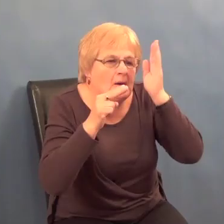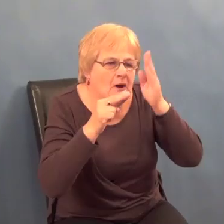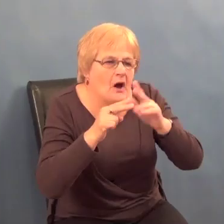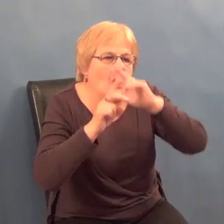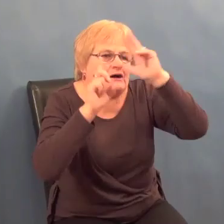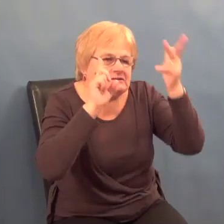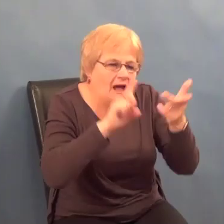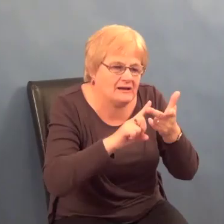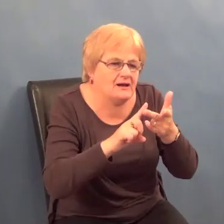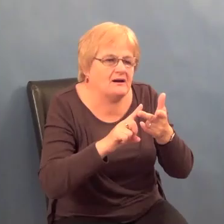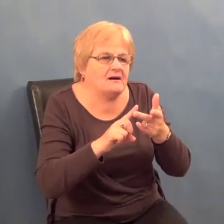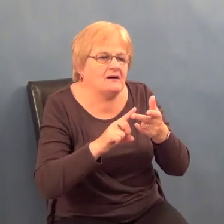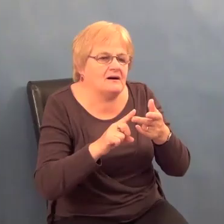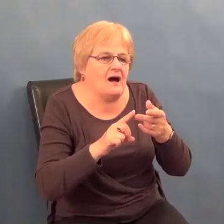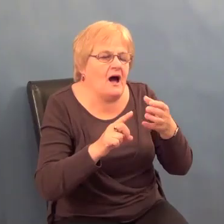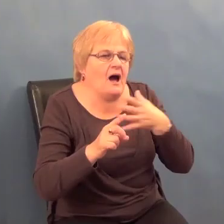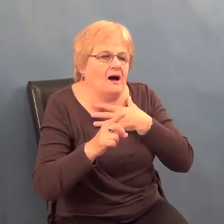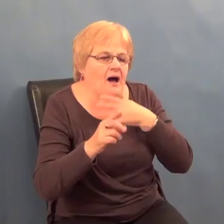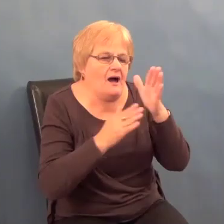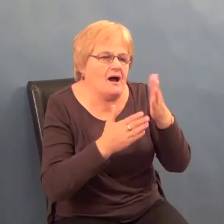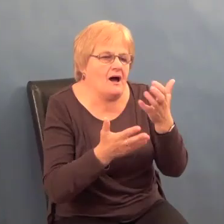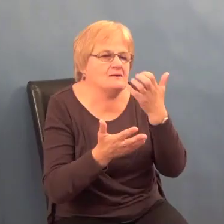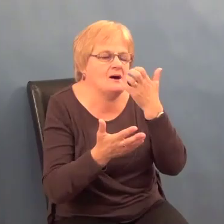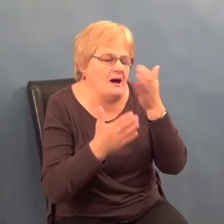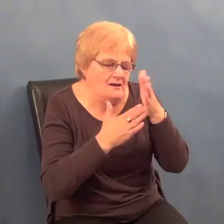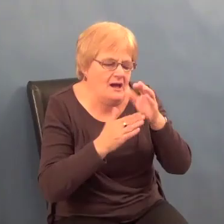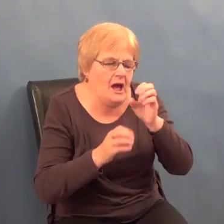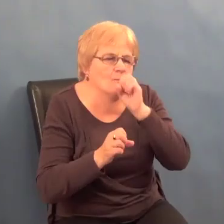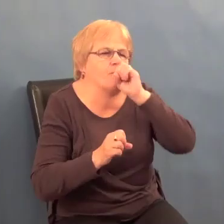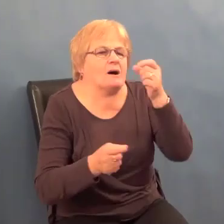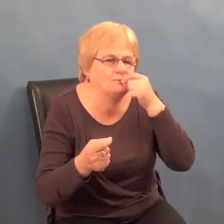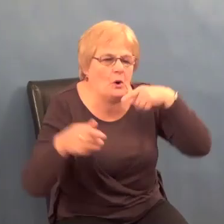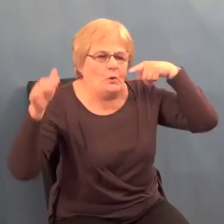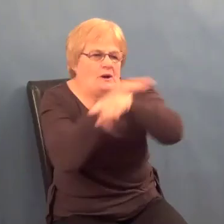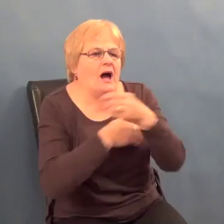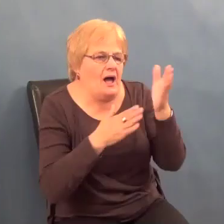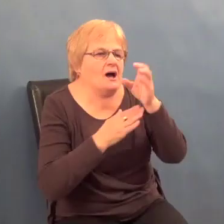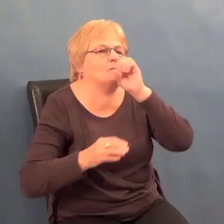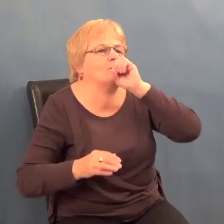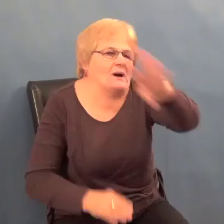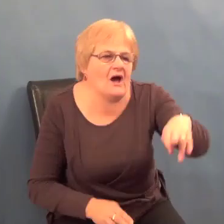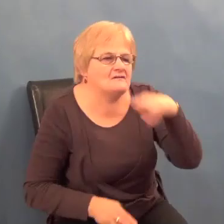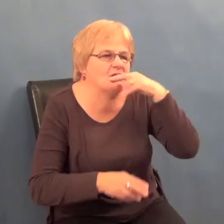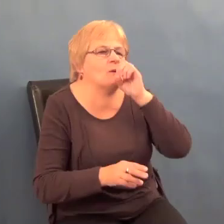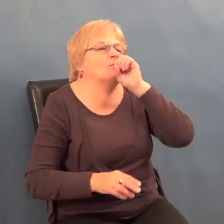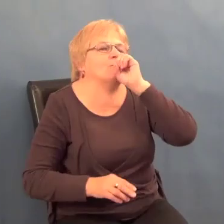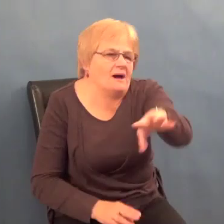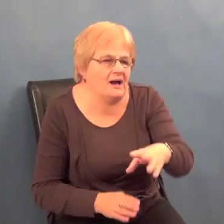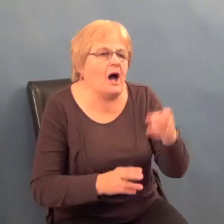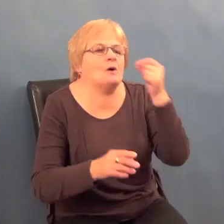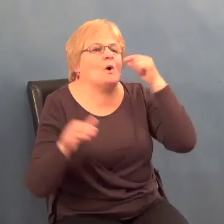Potem, trzeci... pies... ryba nabiera wody, wypluwa ją, a kot ucieka, ryba opluwa go wodą.